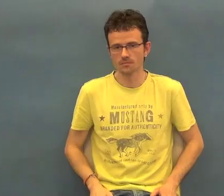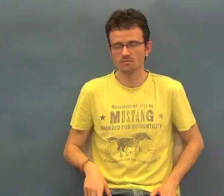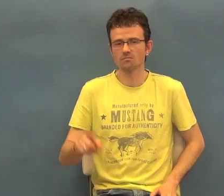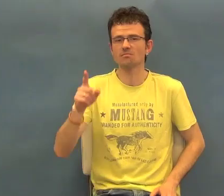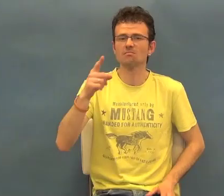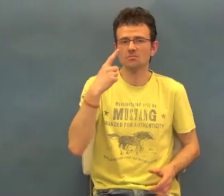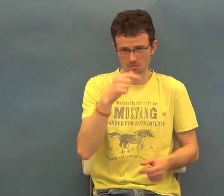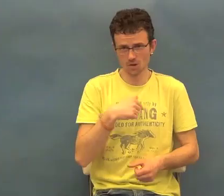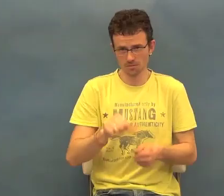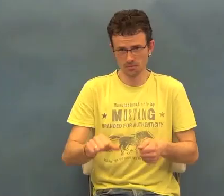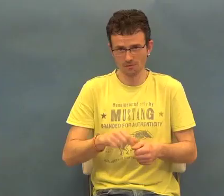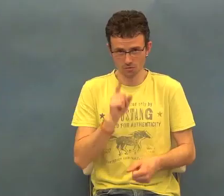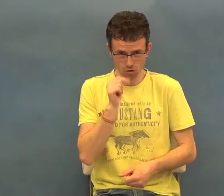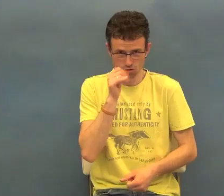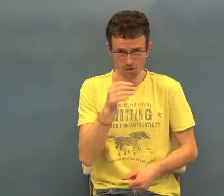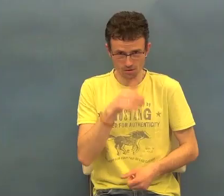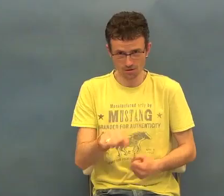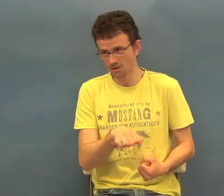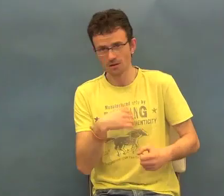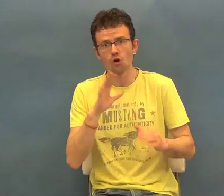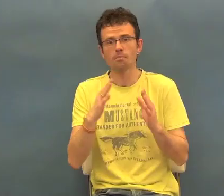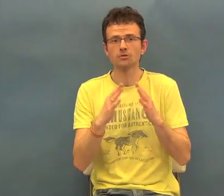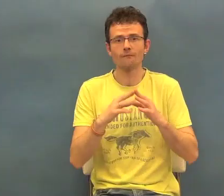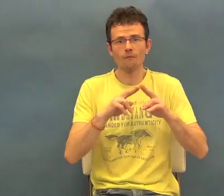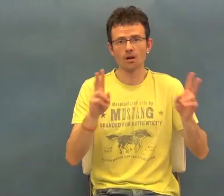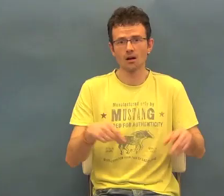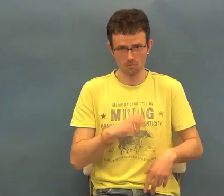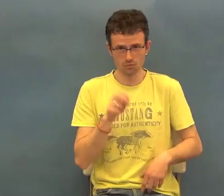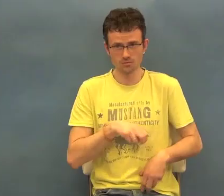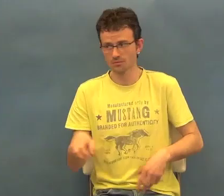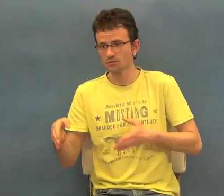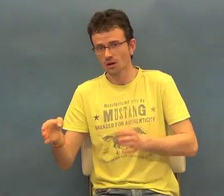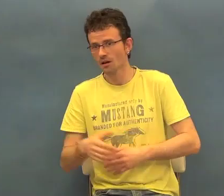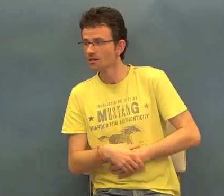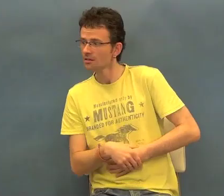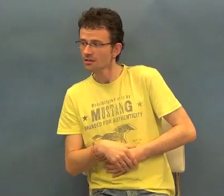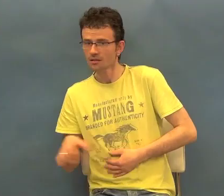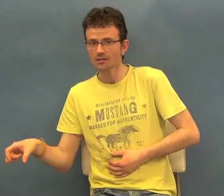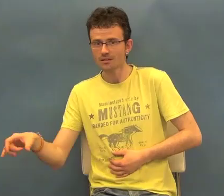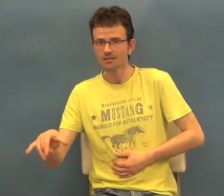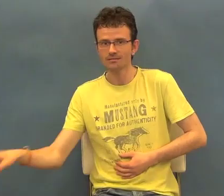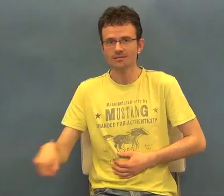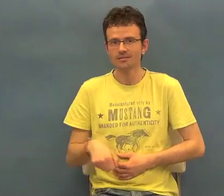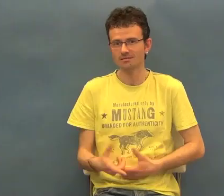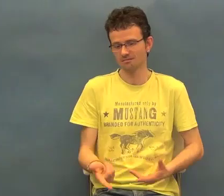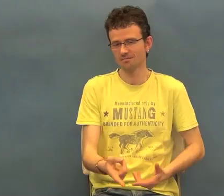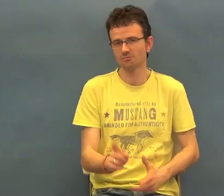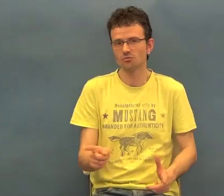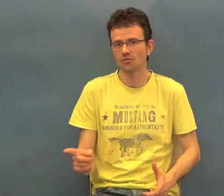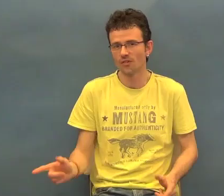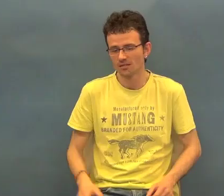Mam sprawdzać codziennie rzekę? Blisko willi jest rzeka i mam sprawdzać, i kogoś łapać?